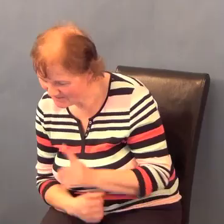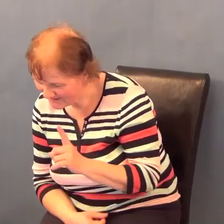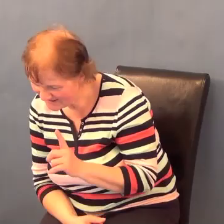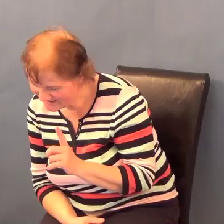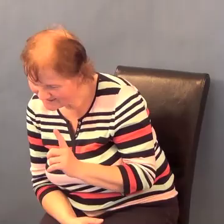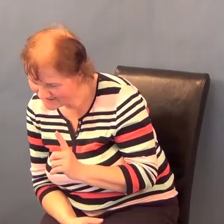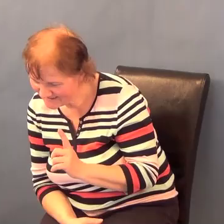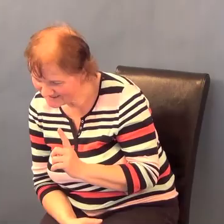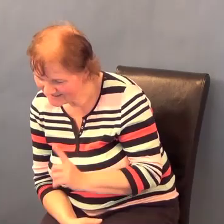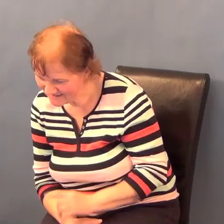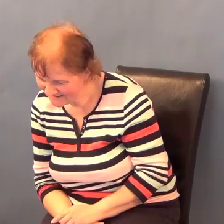Poczekaj.